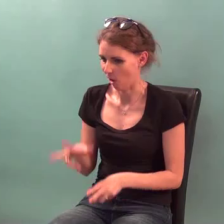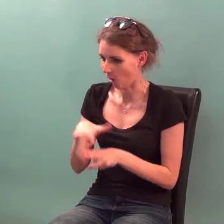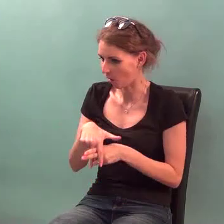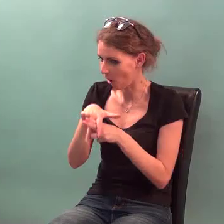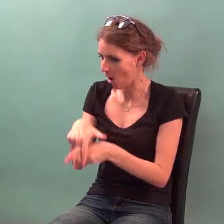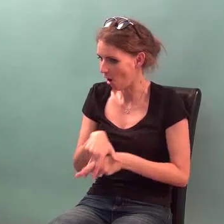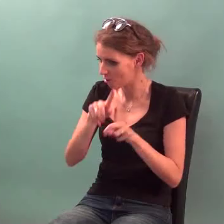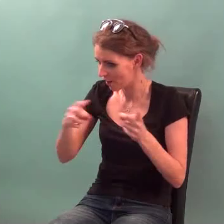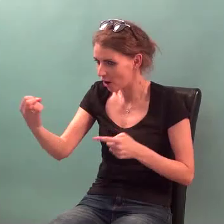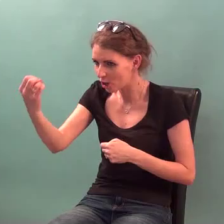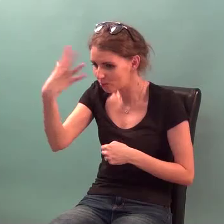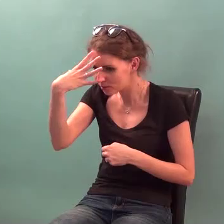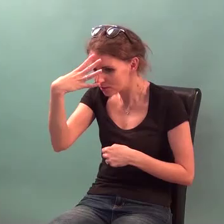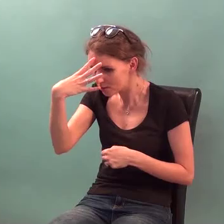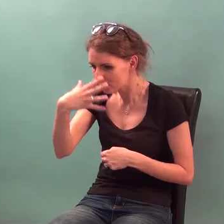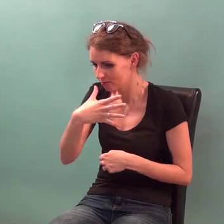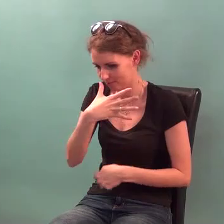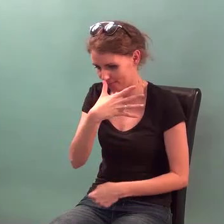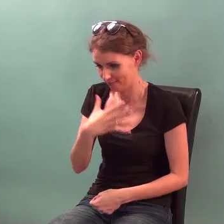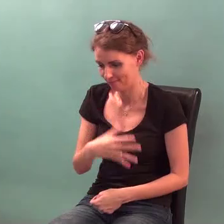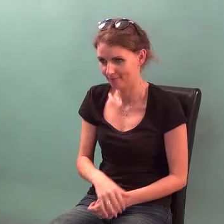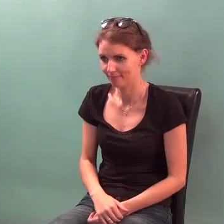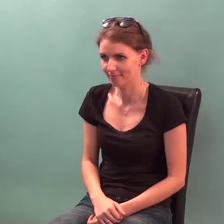Koniom nie wolno brać prysznica? Nieładnie.